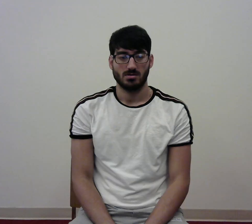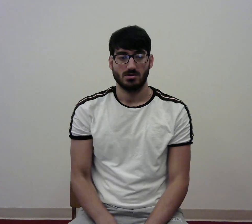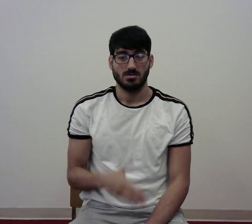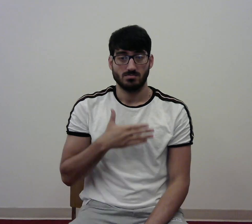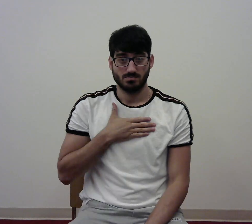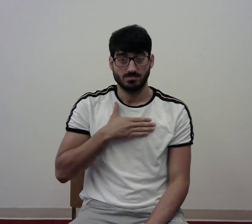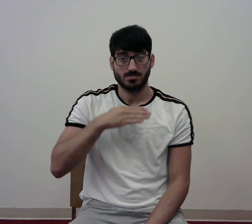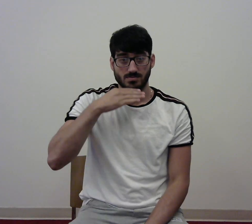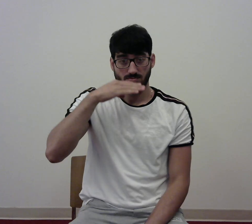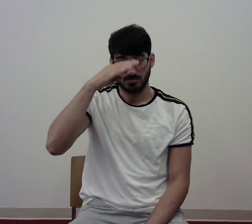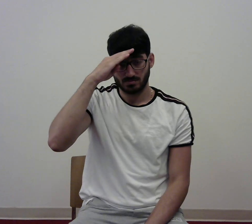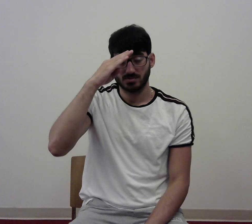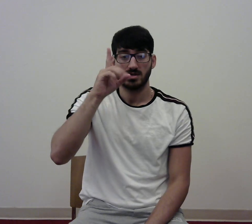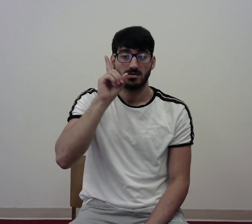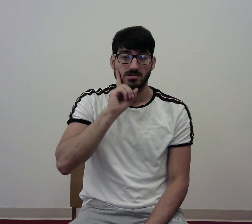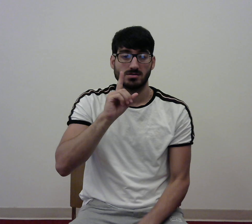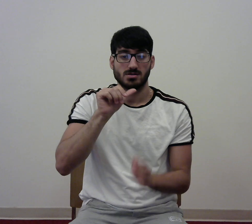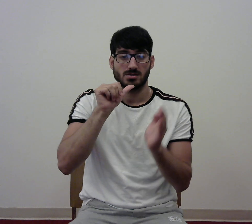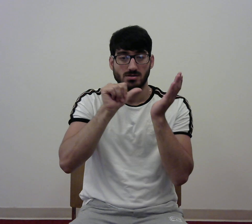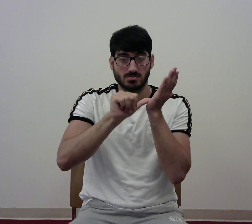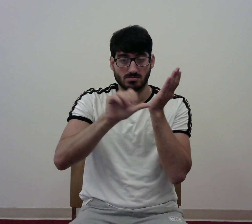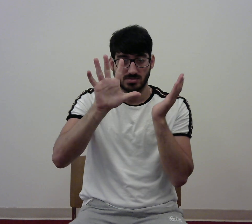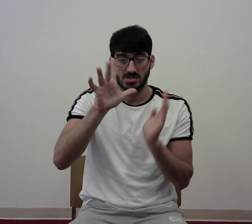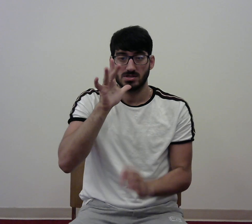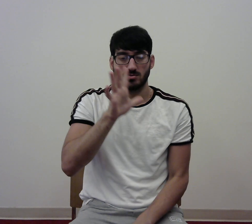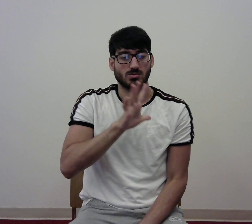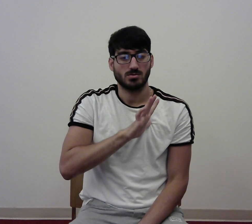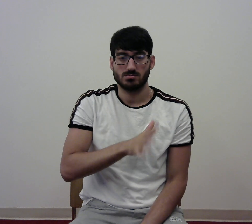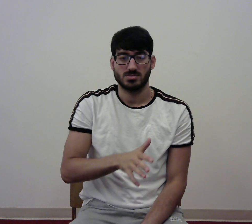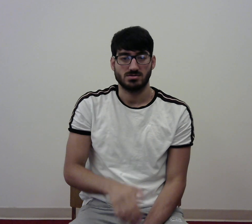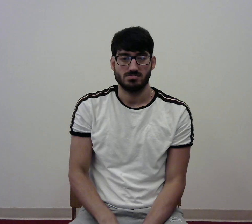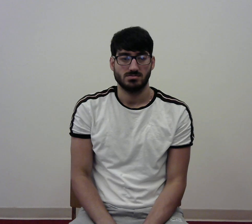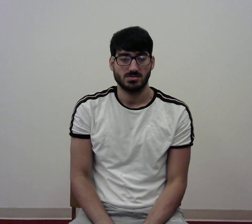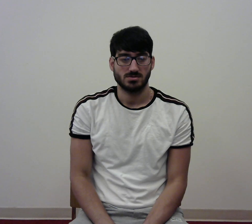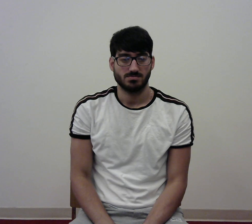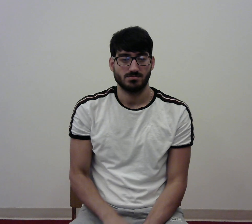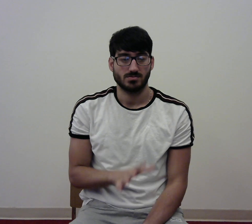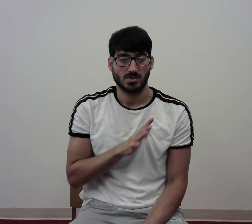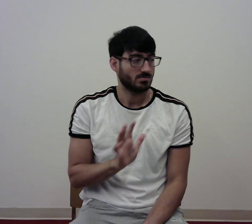Mənim atamın hələ 65 yaşı olmayıb